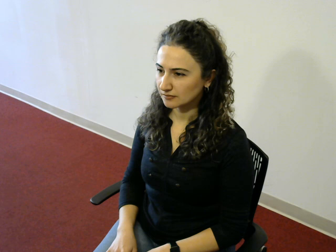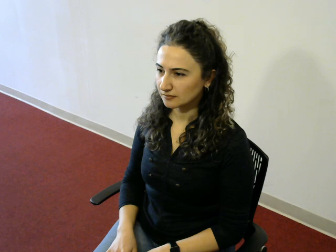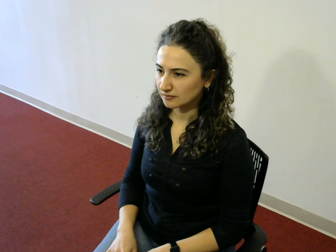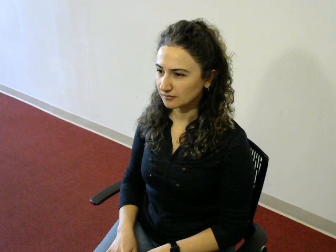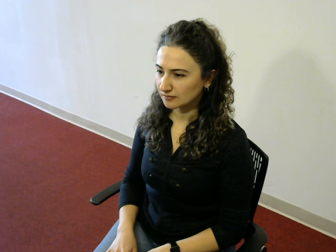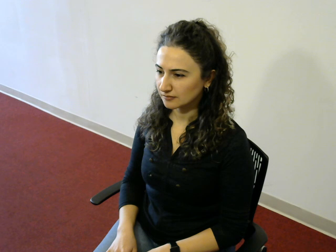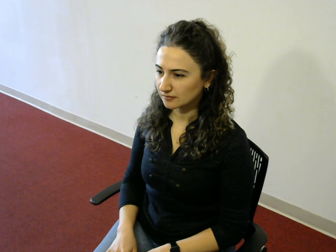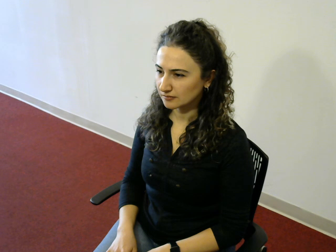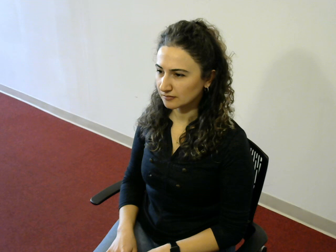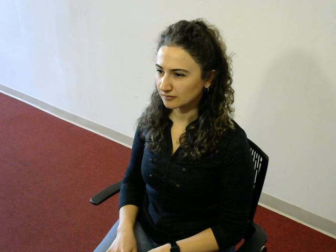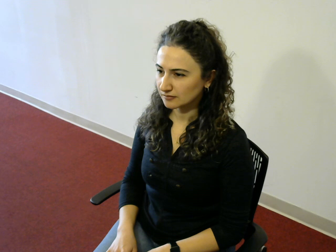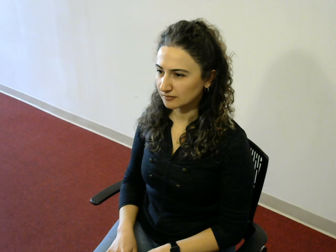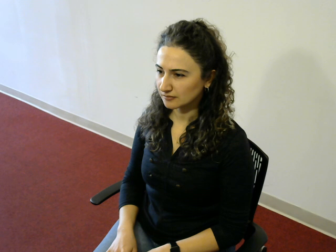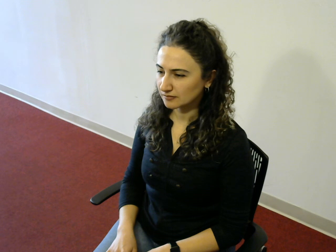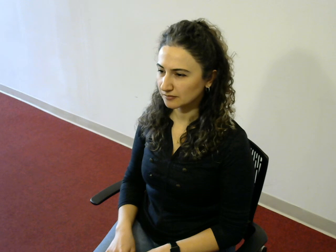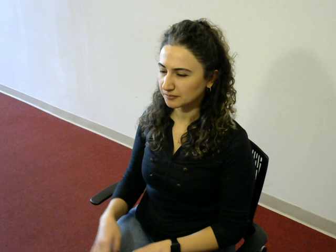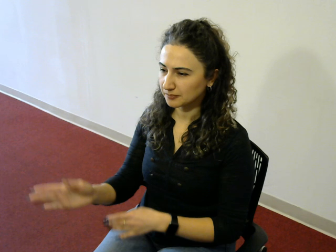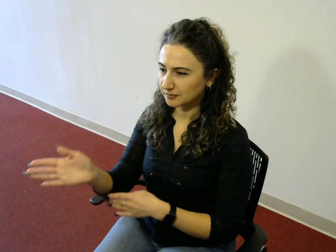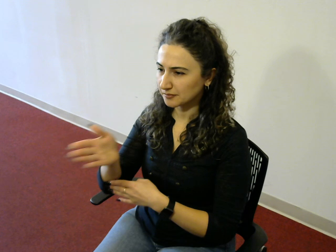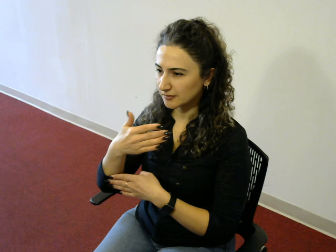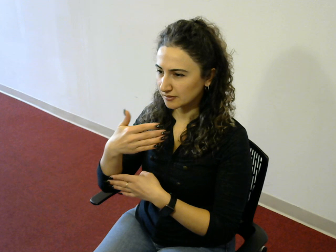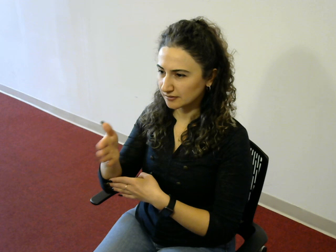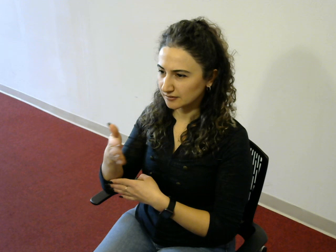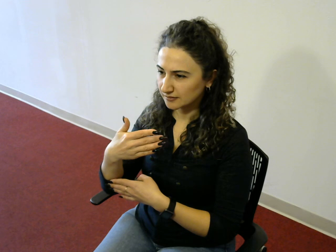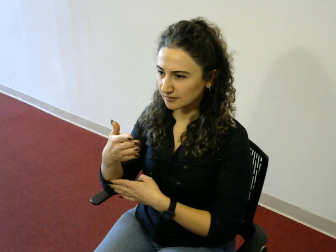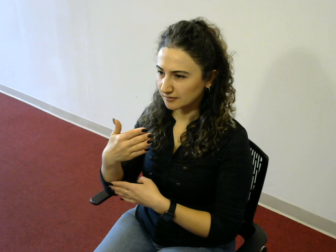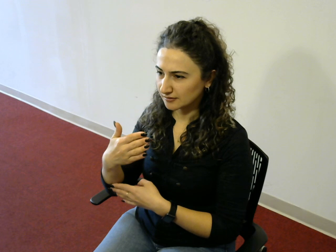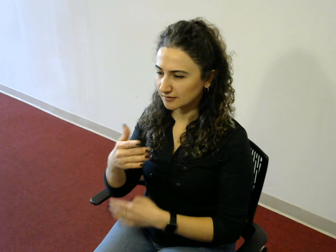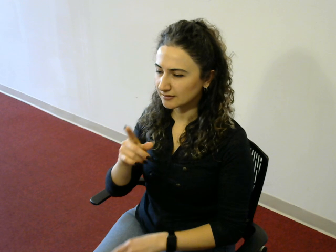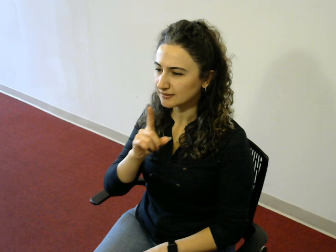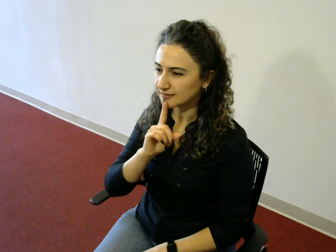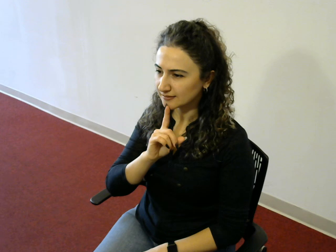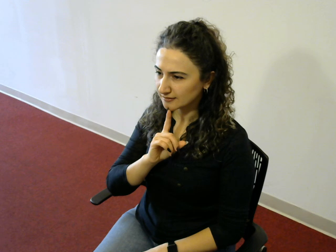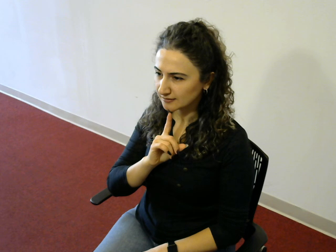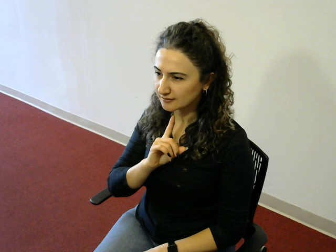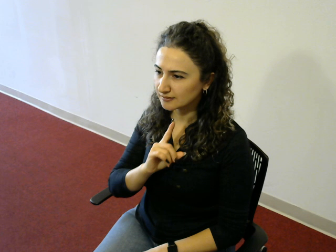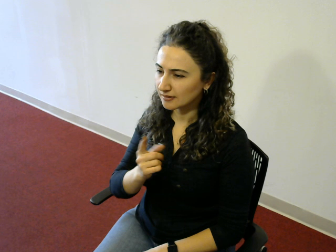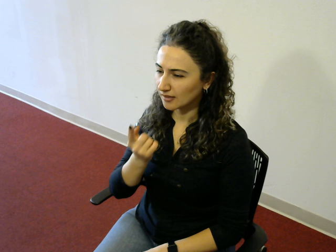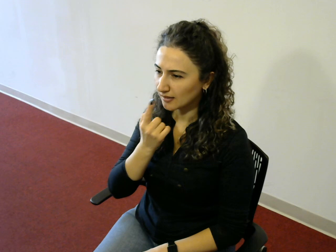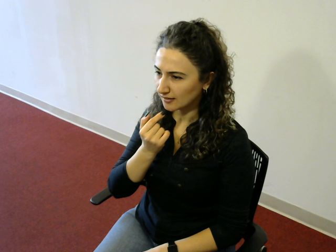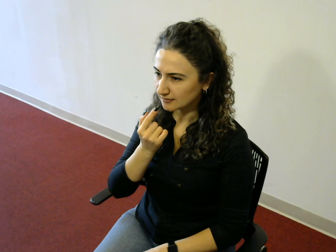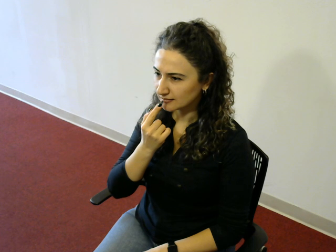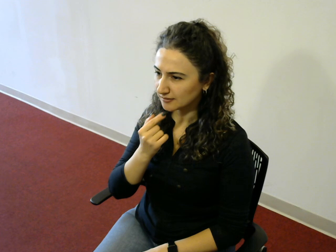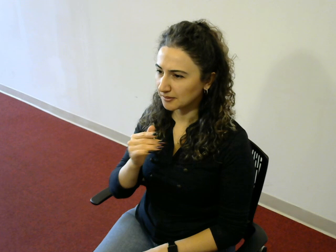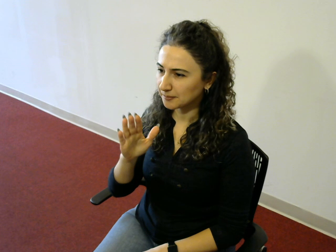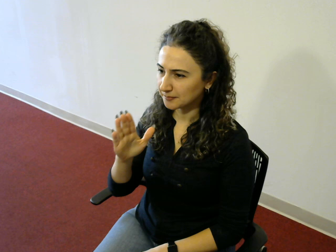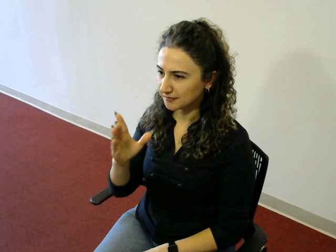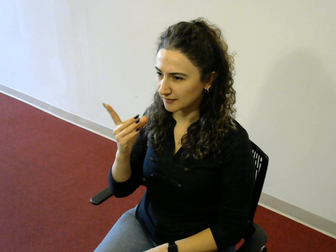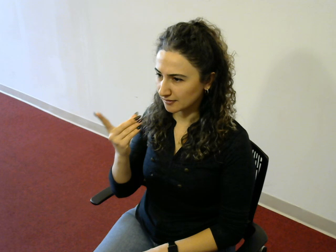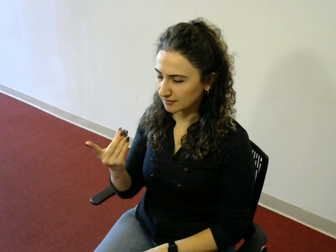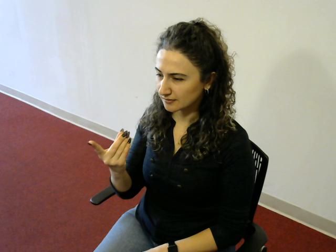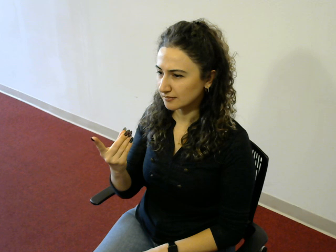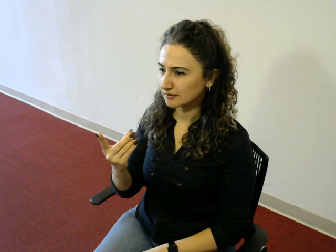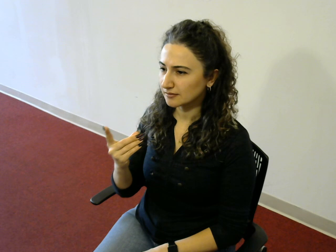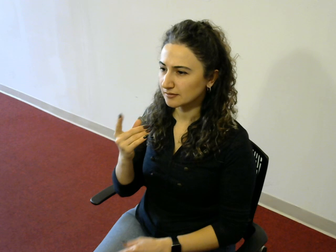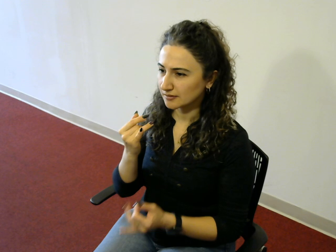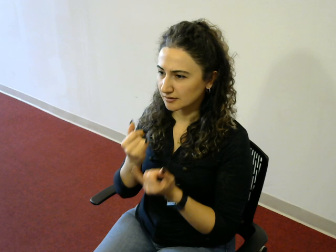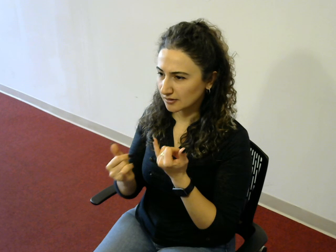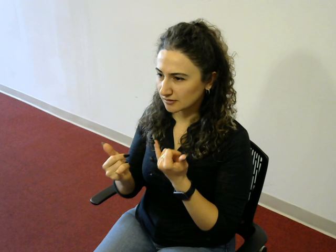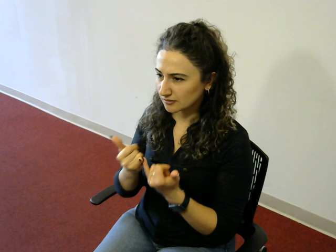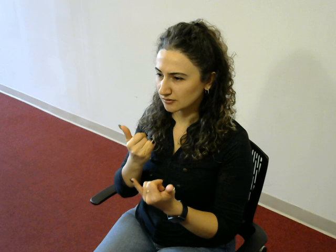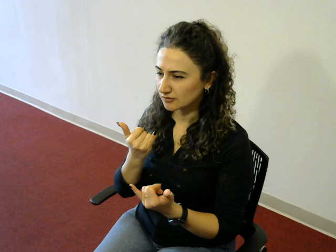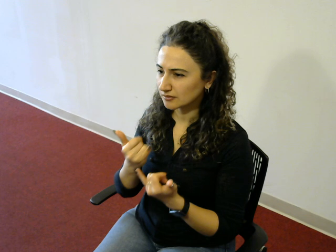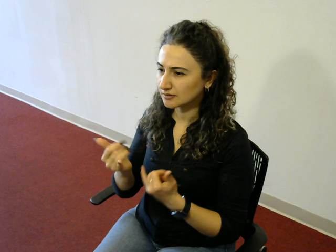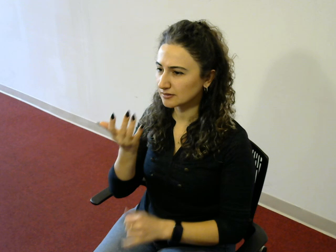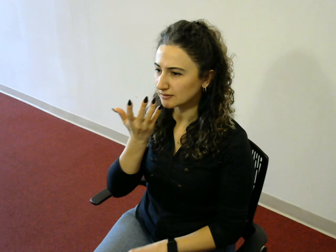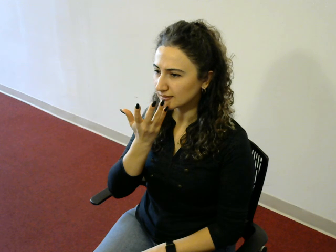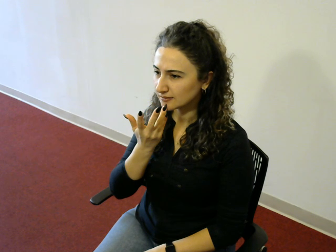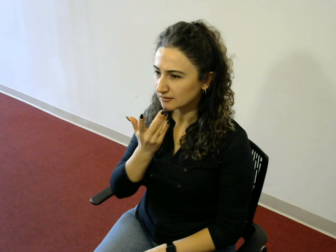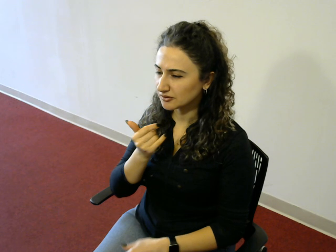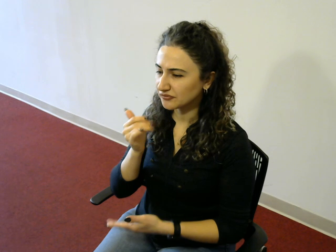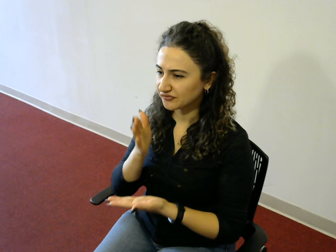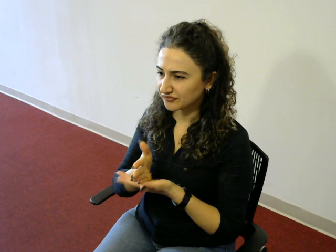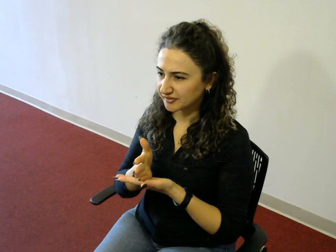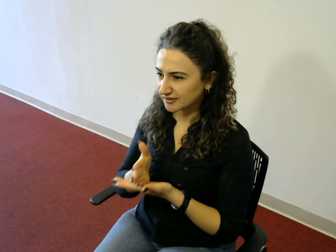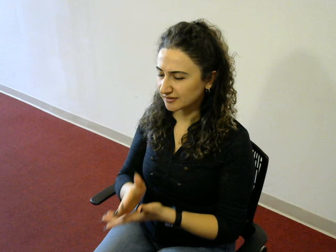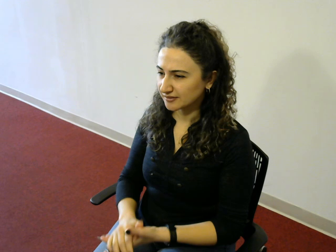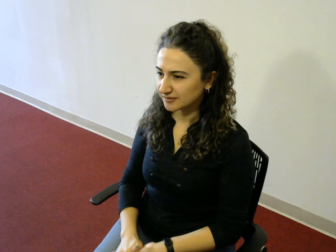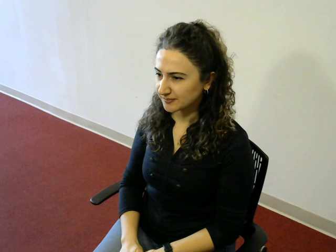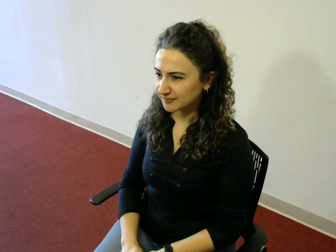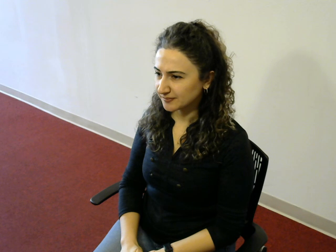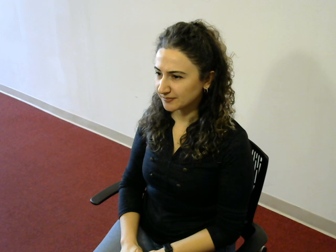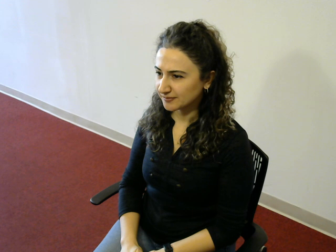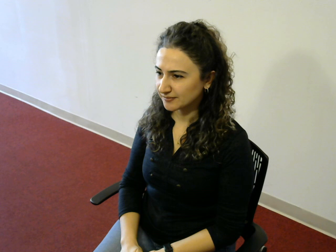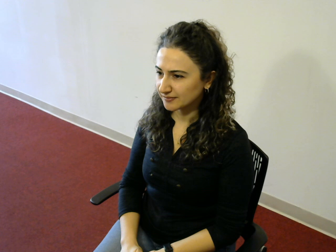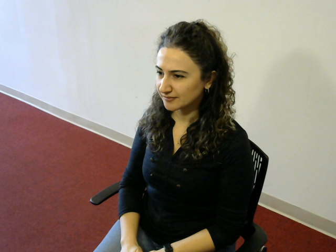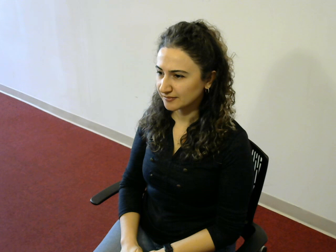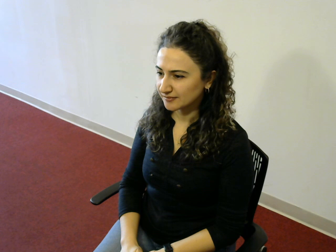Bayrağımızda mavi, qırmızı və yaşıl rənglər var